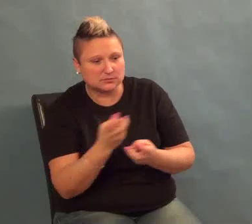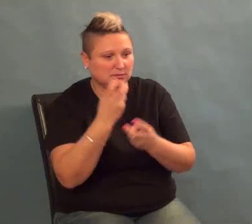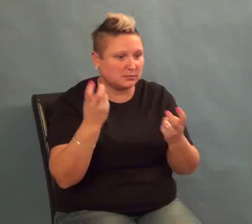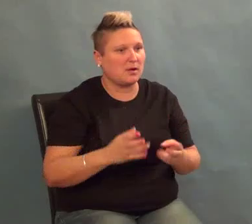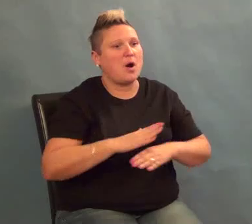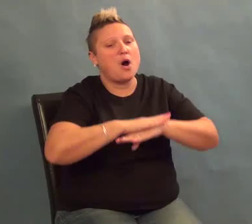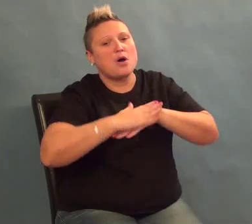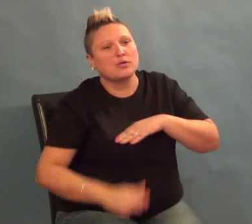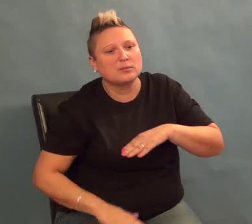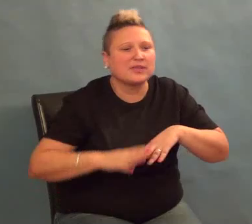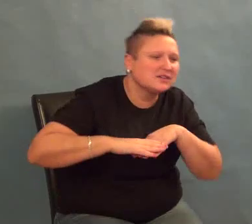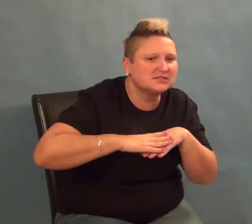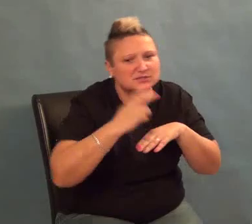Pies wyglądał przez okno i też szukał żaby.